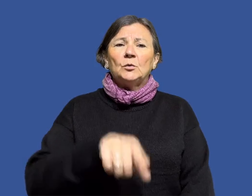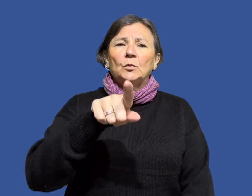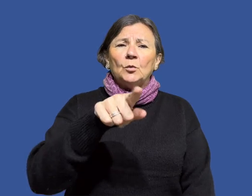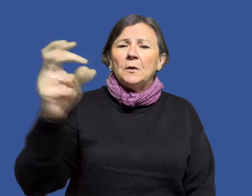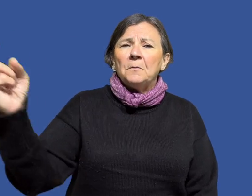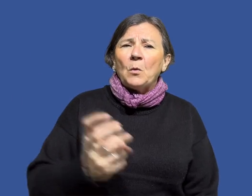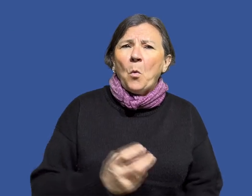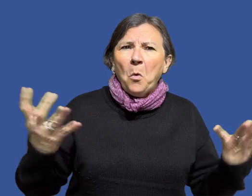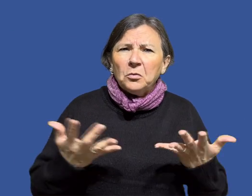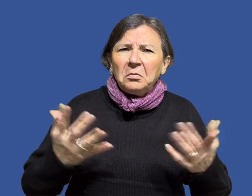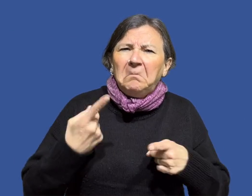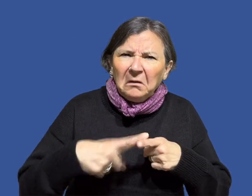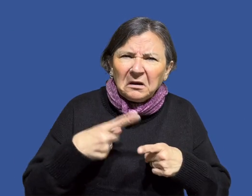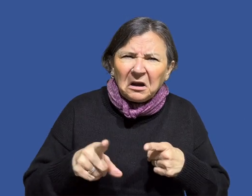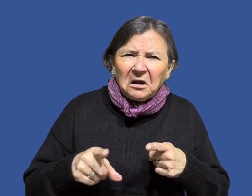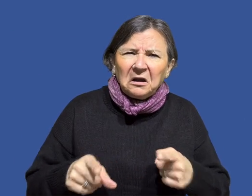Per què véns a urgències?